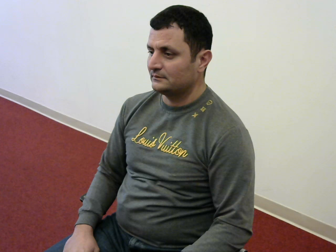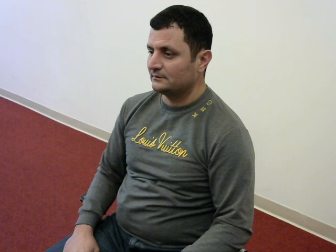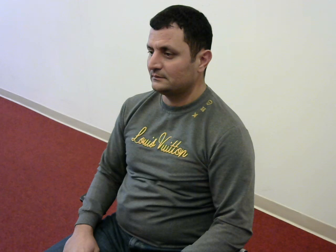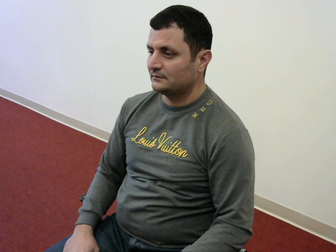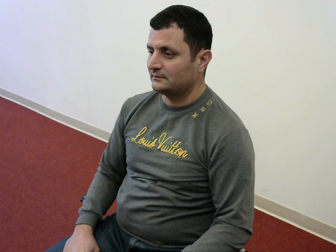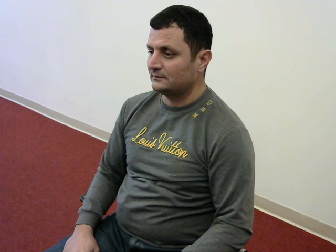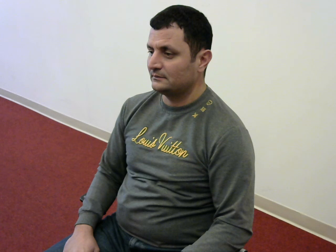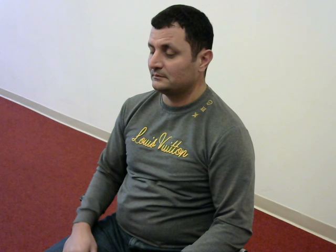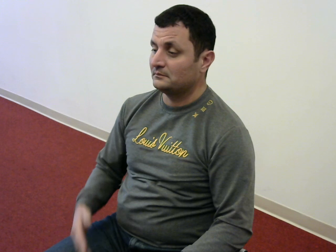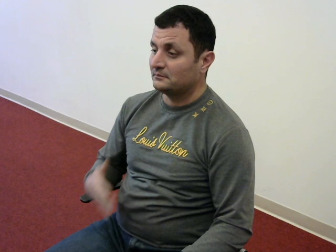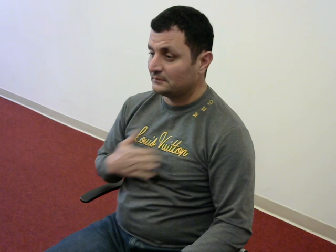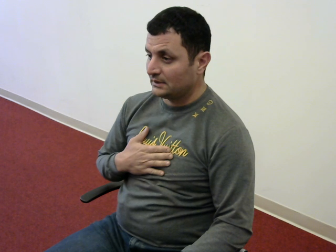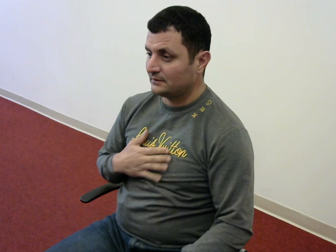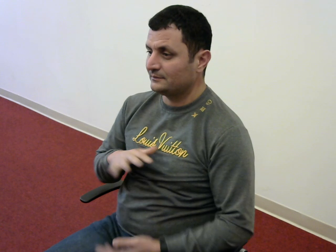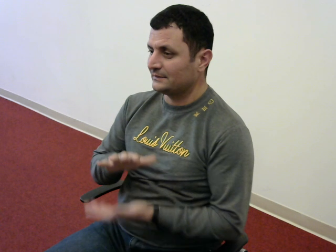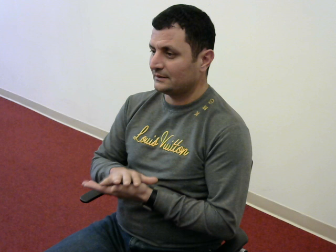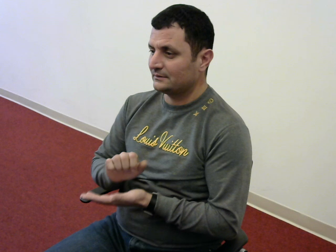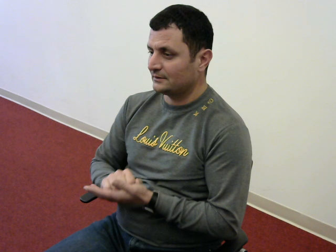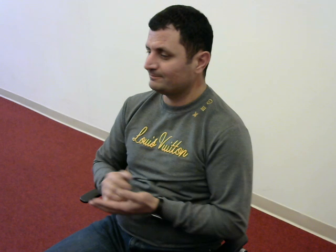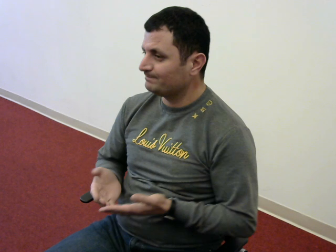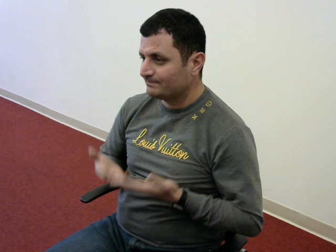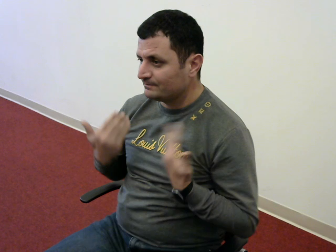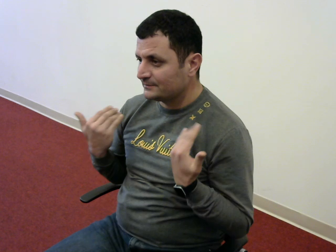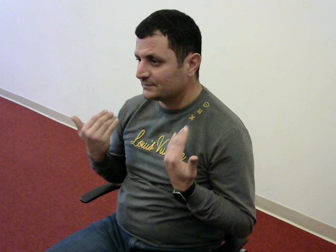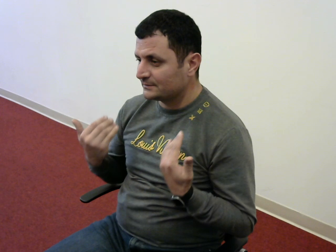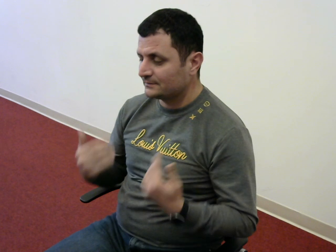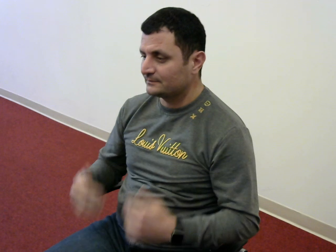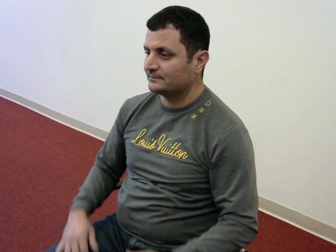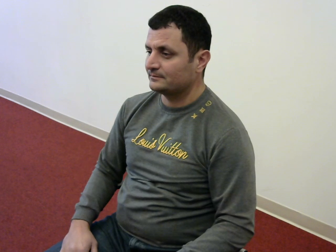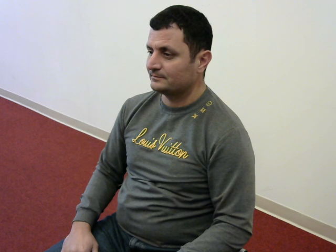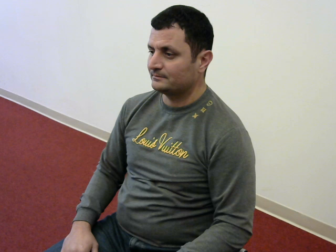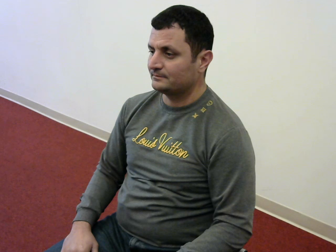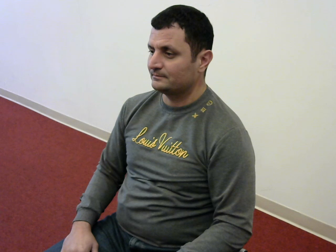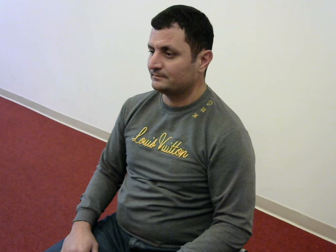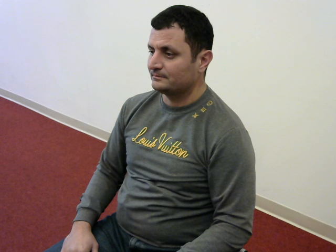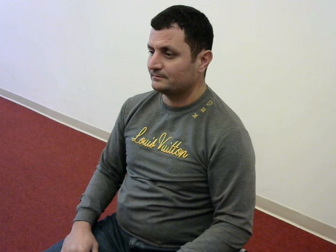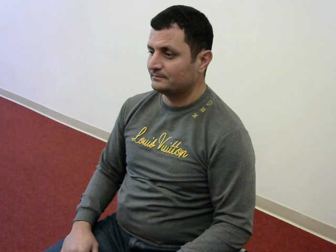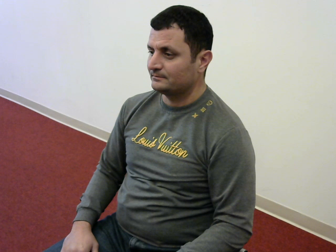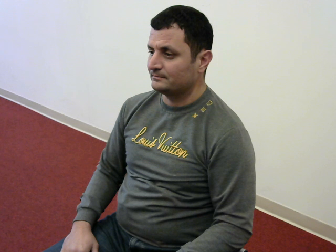Mənim ləqəbim yoxdur